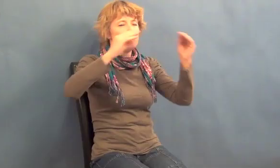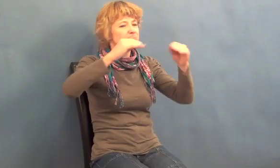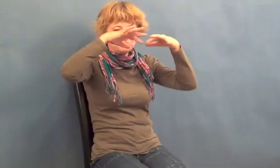Okazuje się, że nic się nie stało.